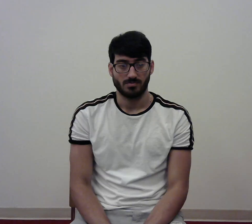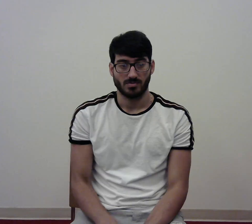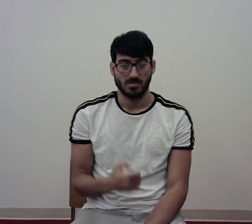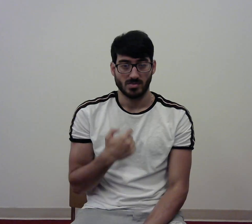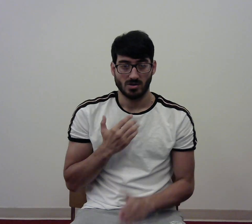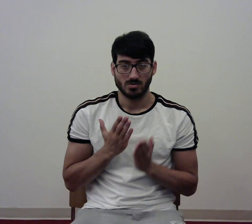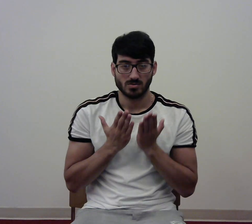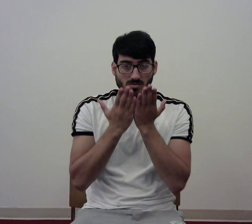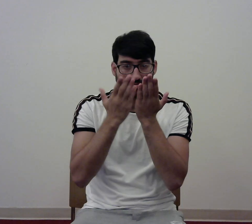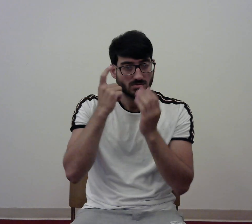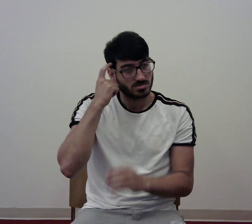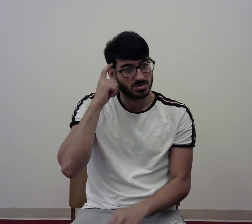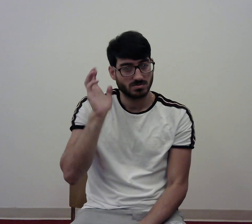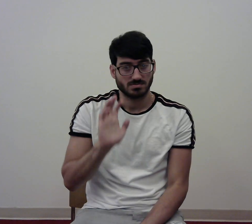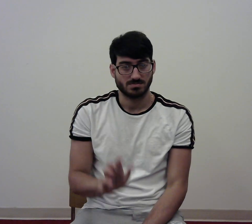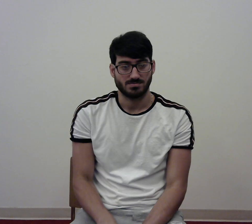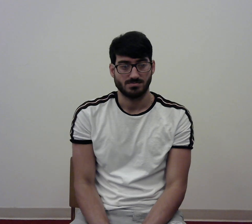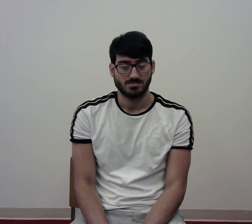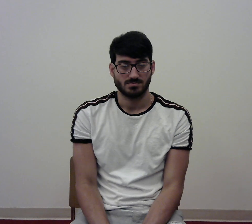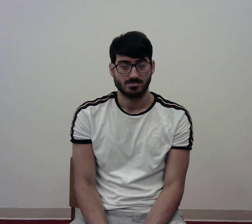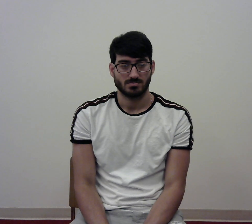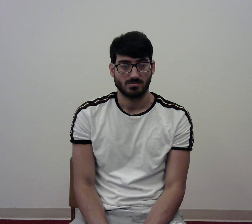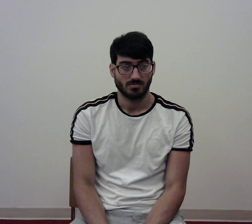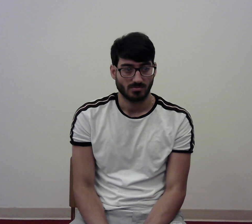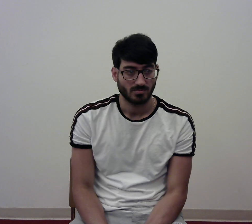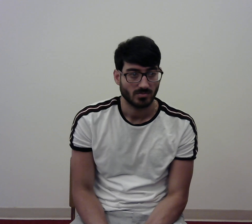Mən oxuya bilmirəm